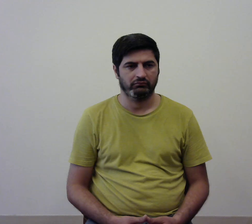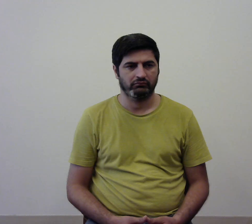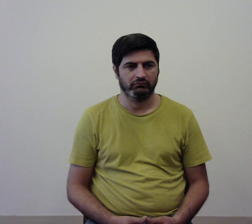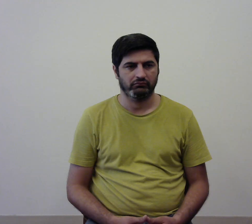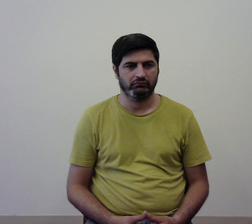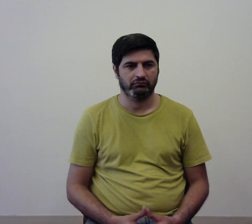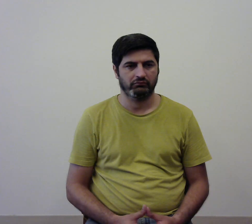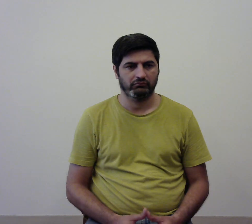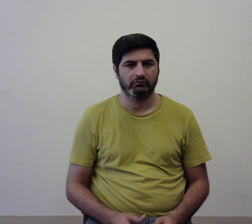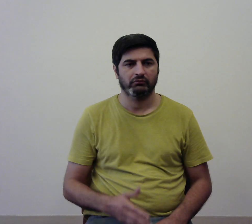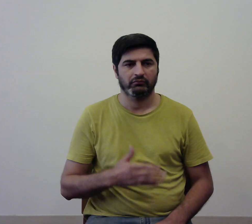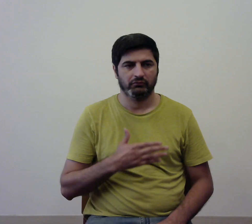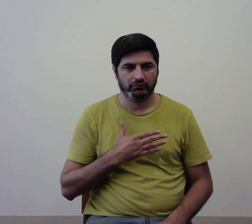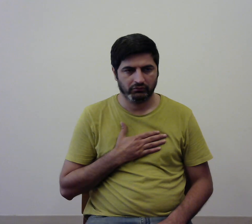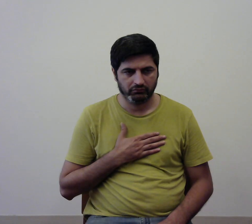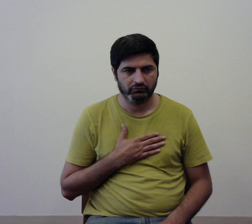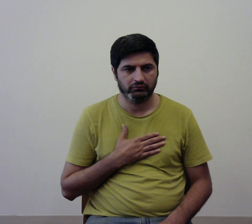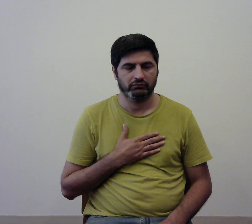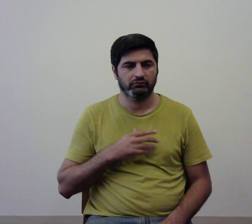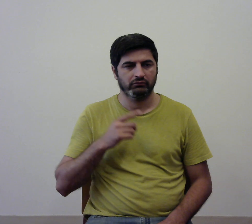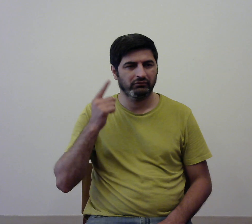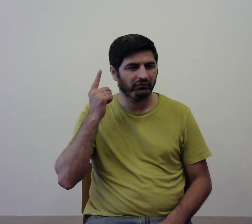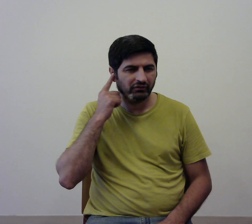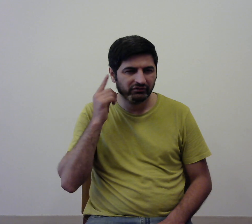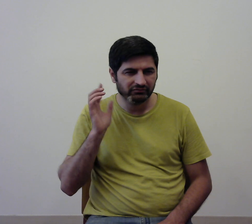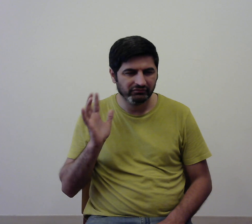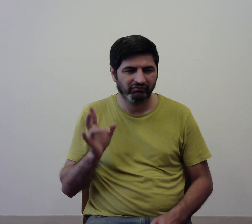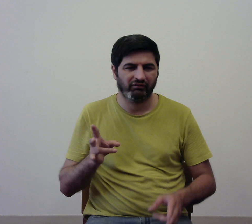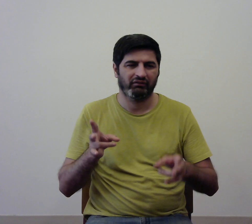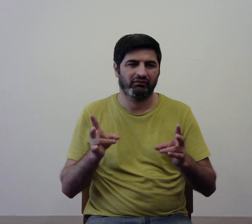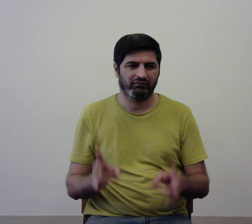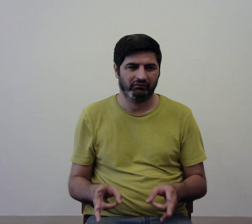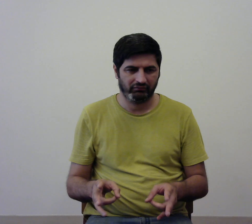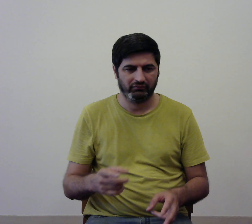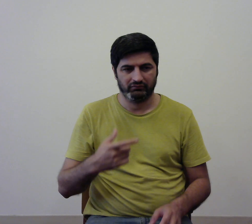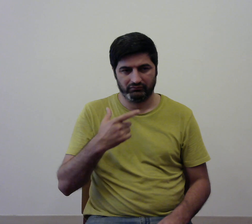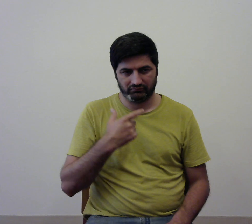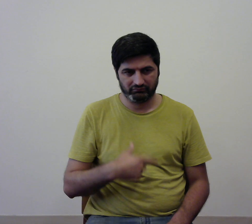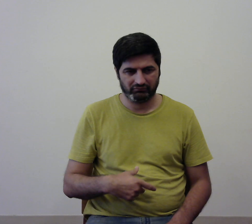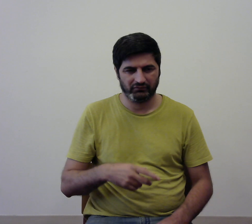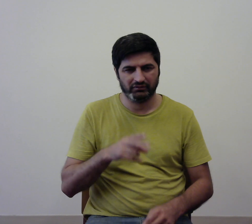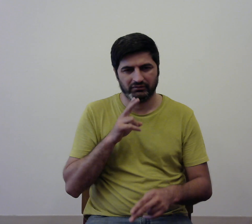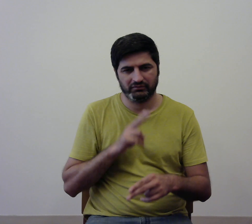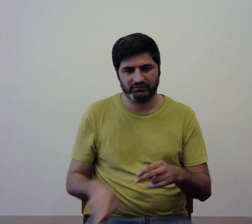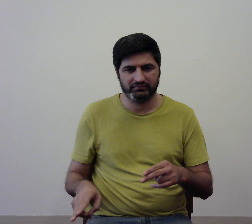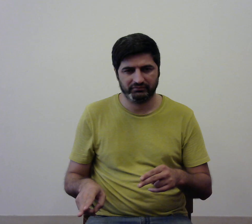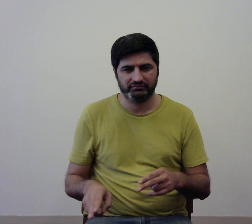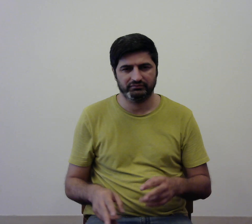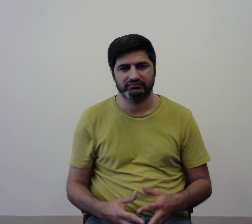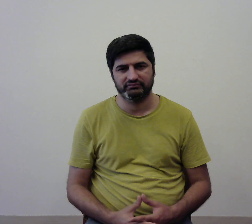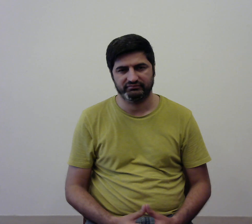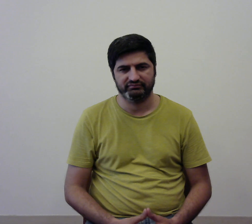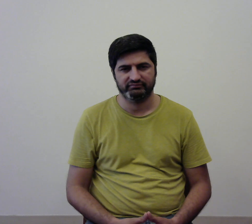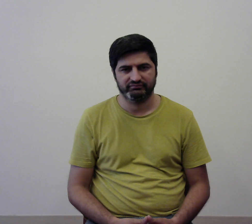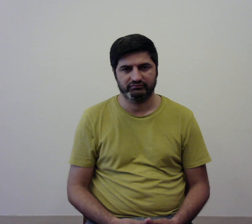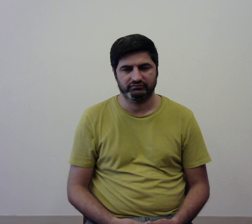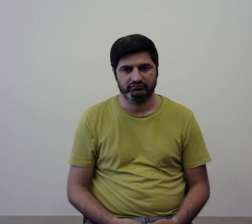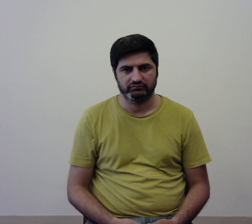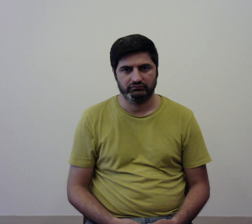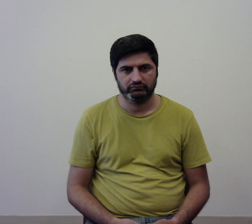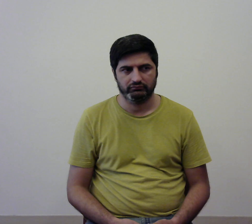Mən eşitməni qəza nəticəsində itirmişəm